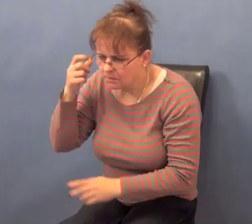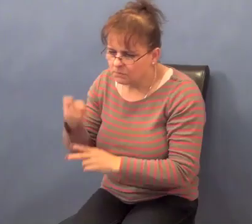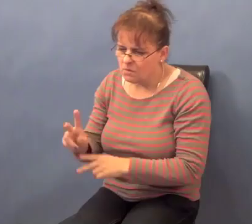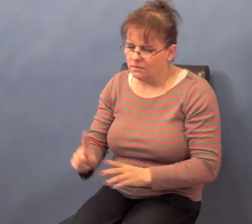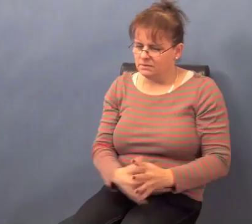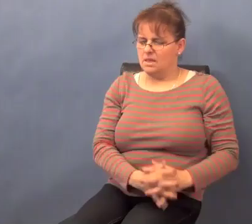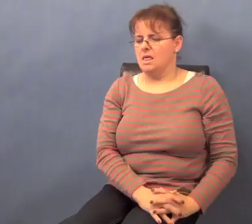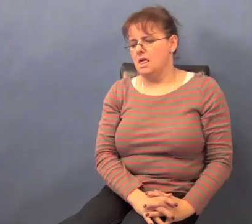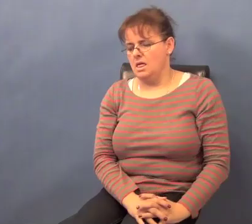Myślałam, że to słońce.